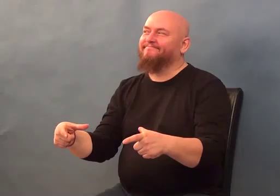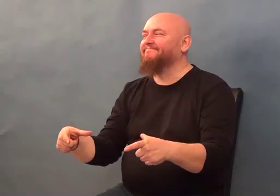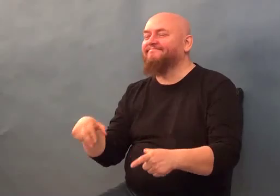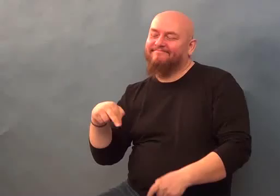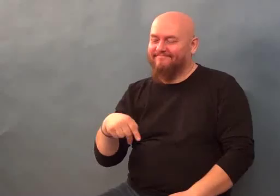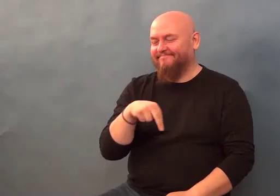Odeszła.